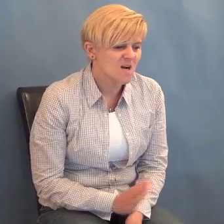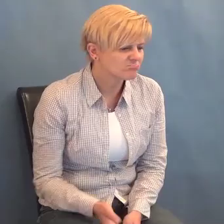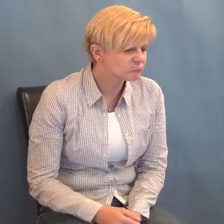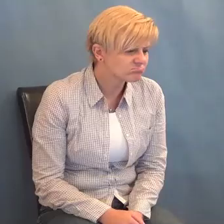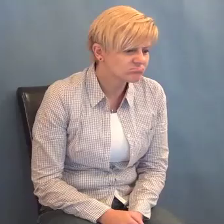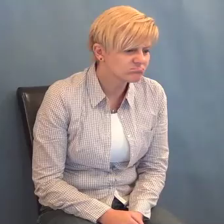Nie.